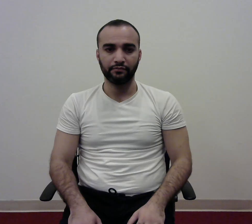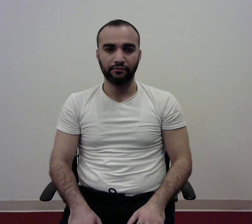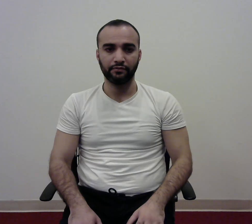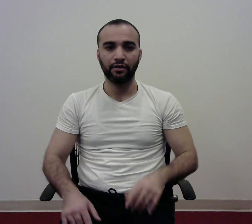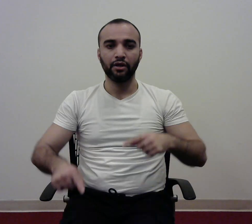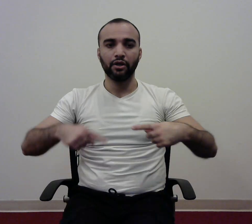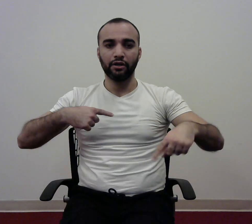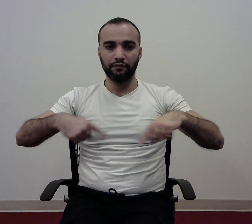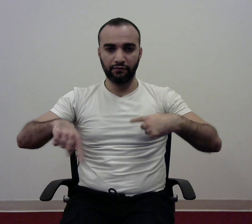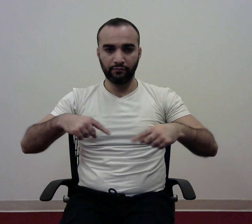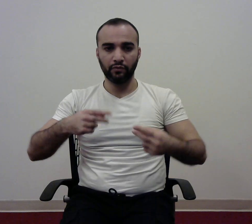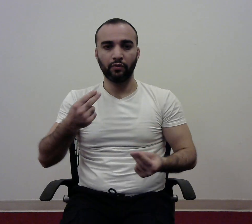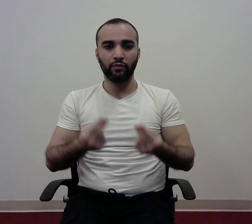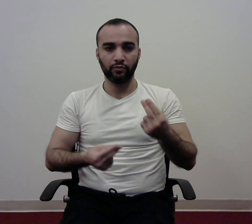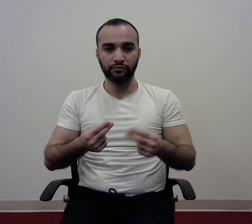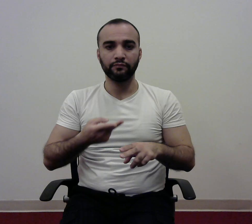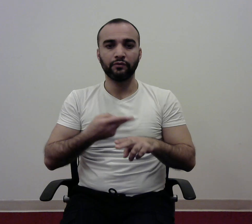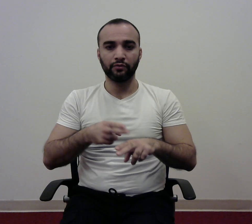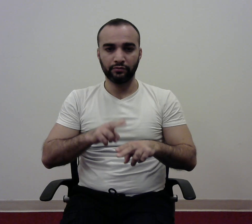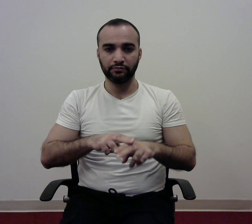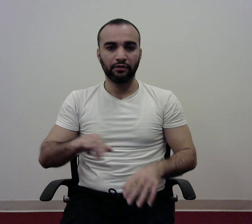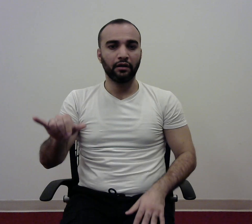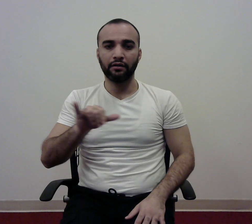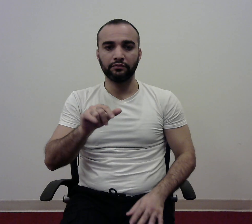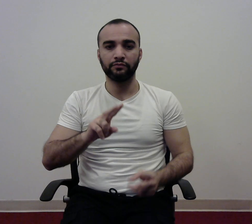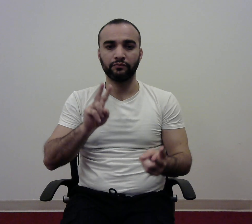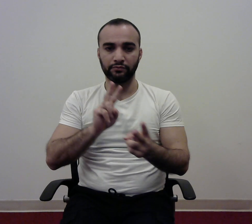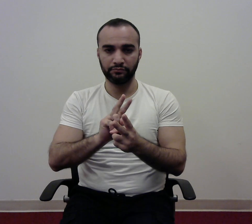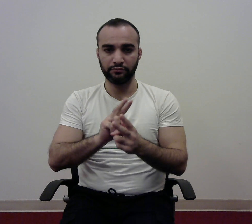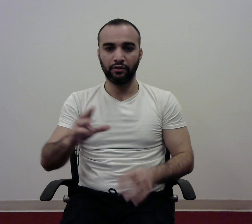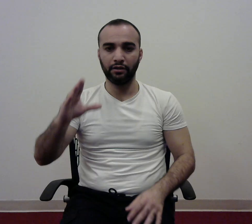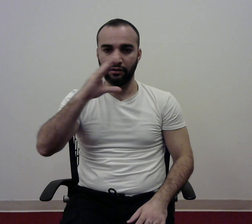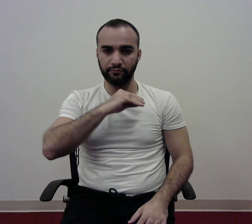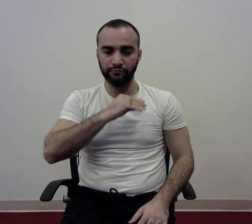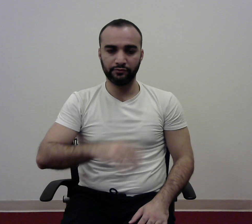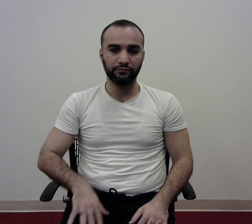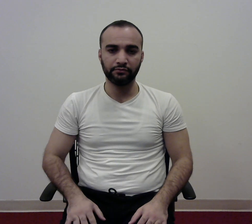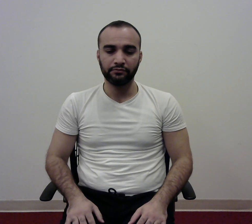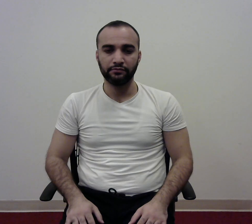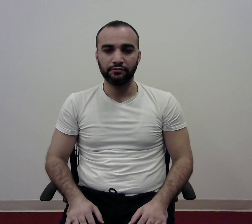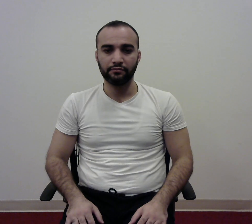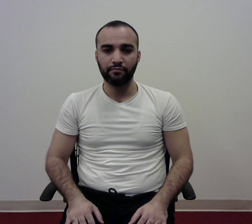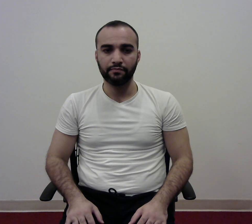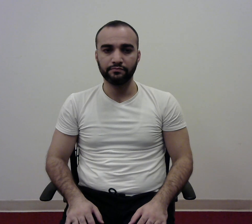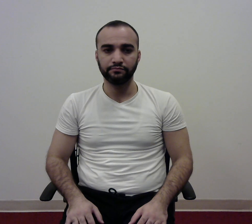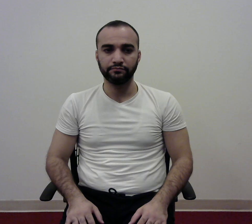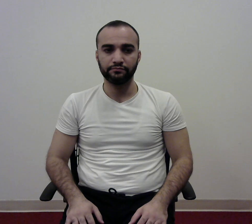Futbol oynamaq üçün harda görüşə bilərik?